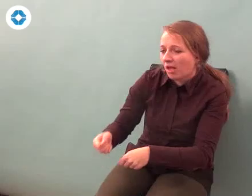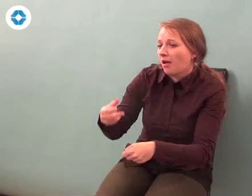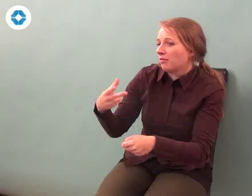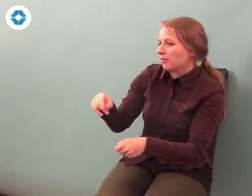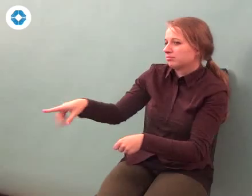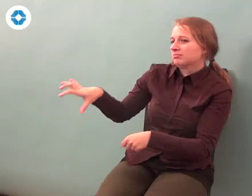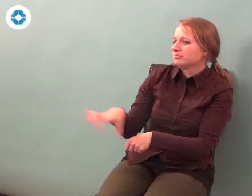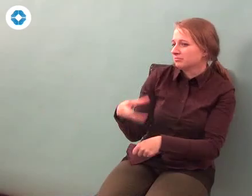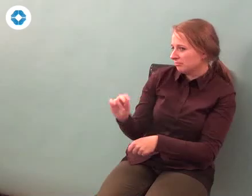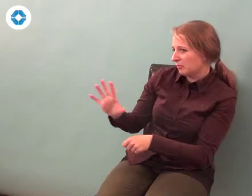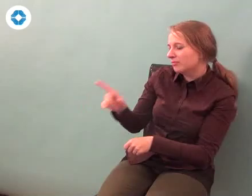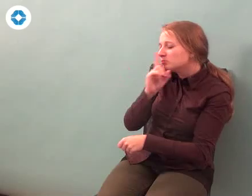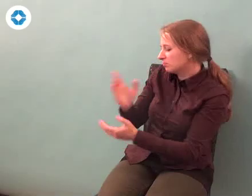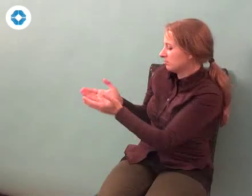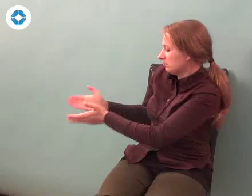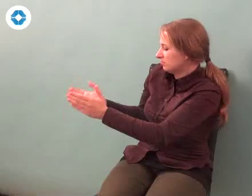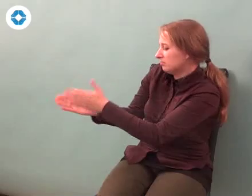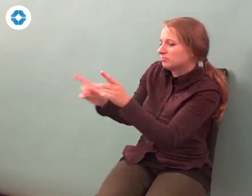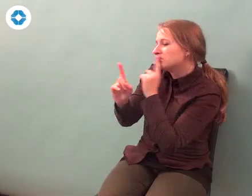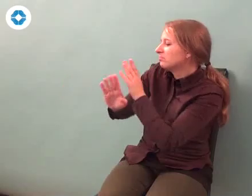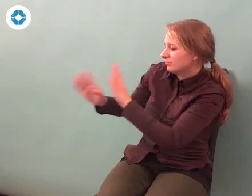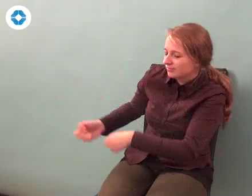Nie kradnie, jest cicho, przechodzi obok dwóch koszy.